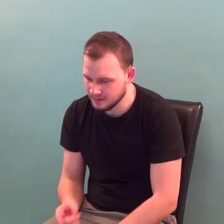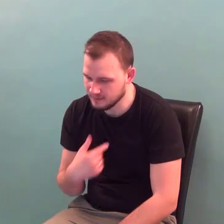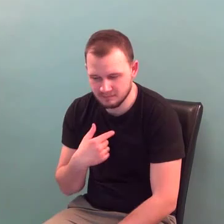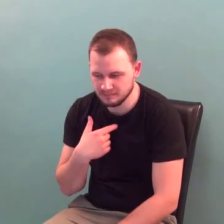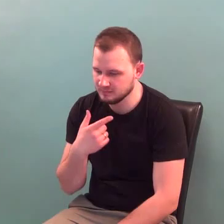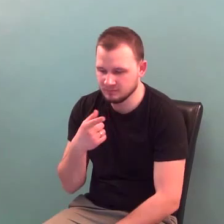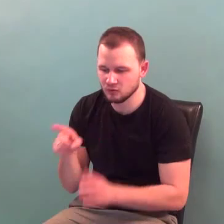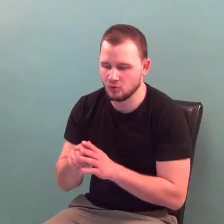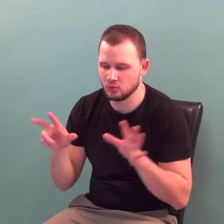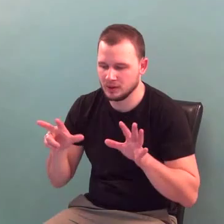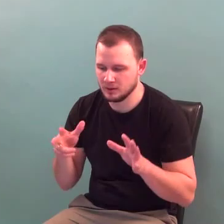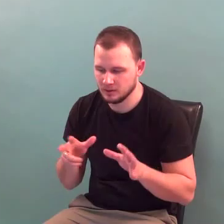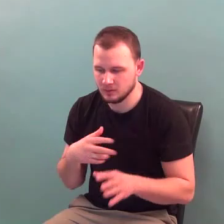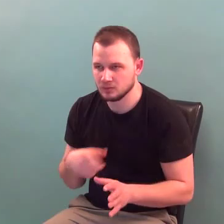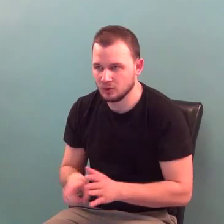Ja do ósmej...